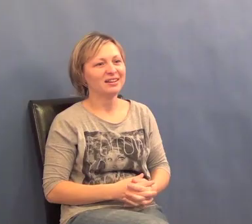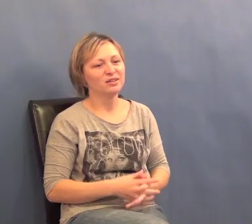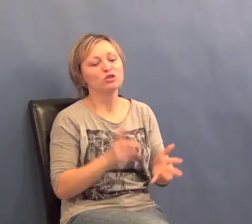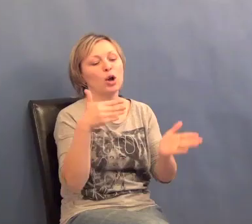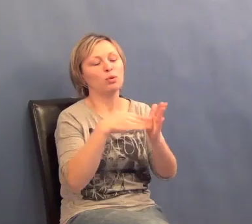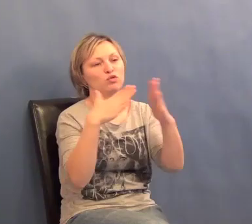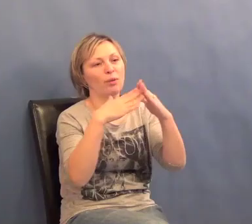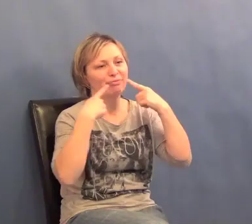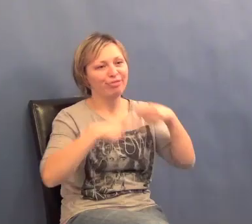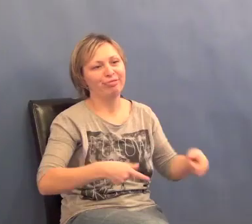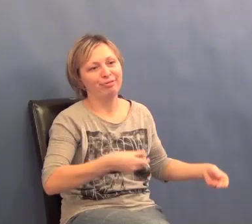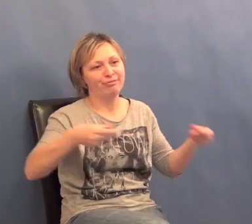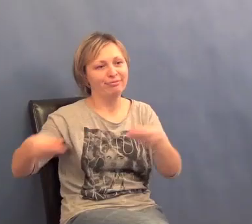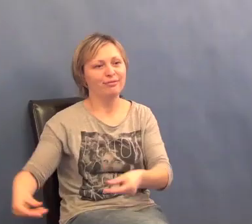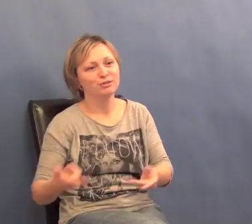Czegoś brakuje w domu, więc wynoszą ławki.